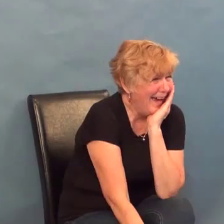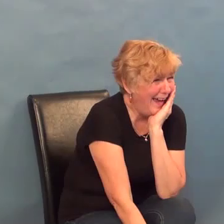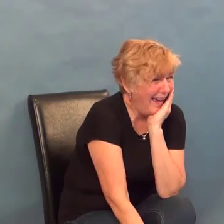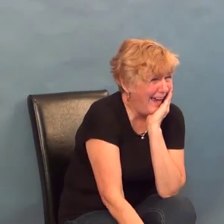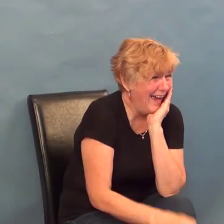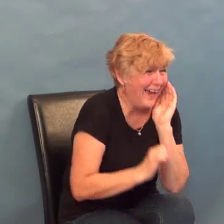Fajna jesteś.